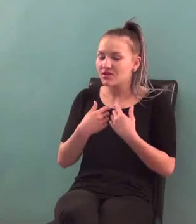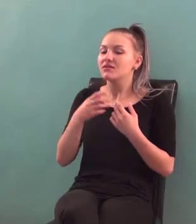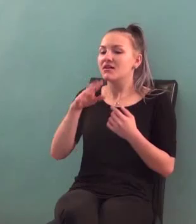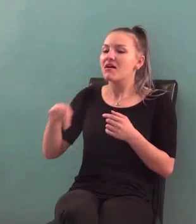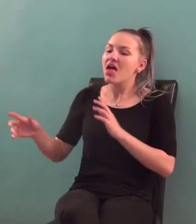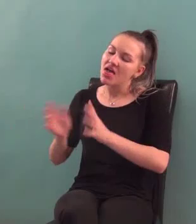Na dole wszyscy migają.